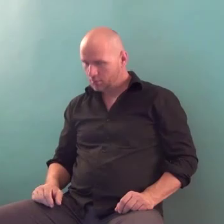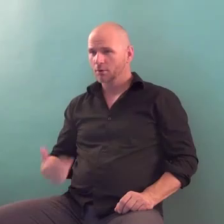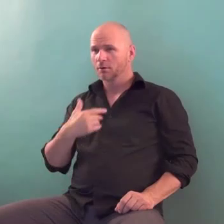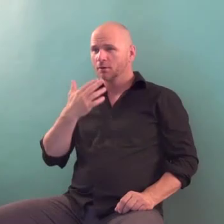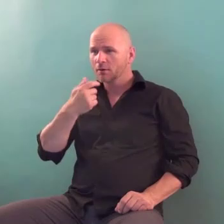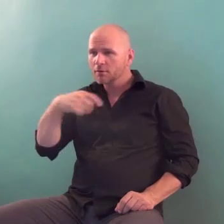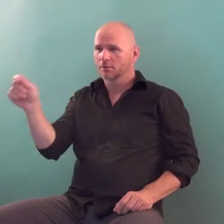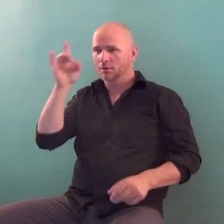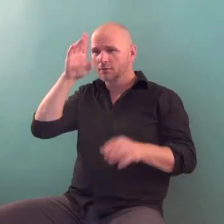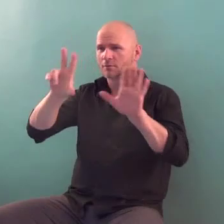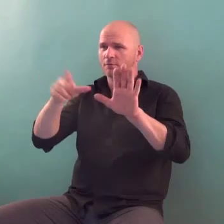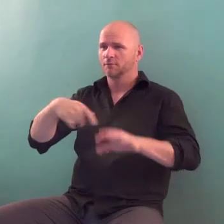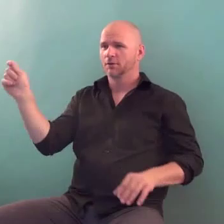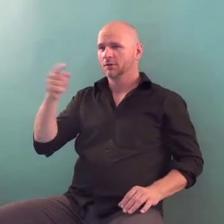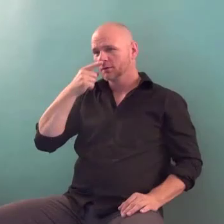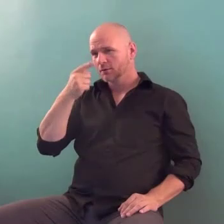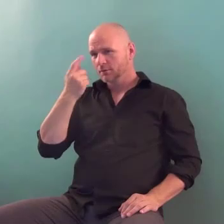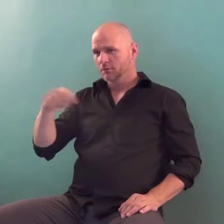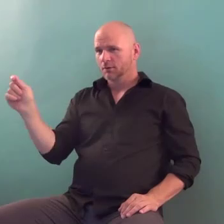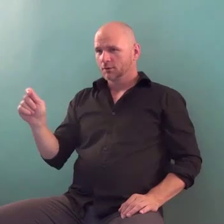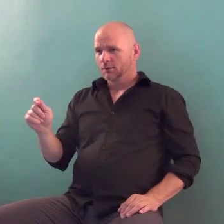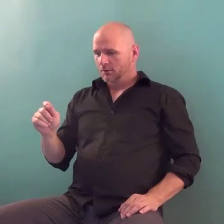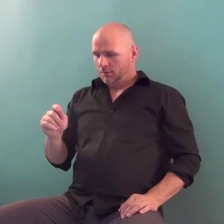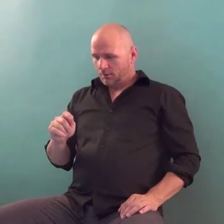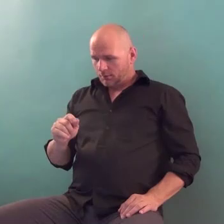Mówiłem, że wyjeżdżam rano o ósmej do Olsztyna.